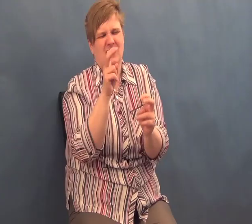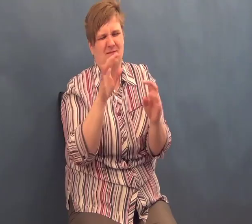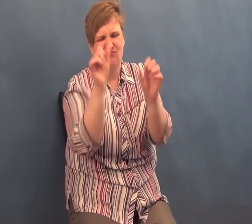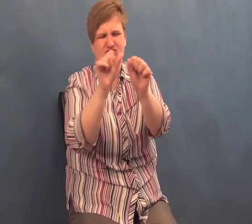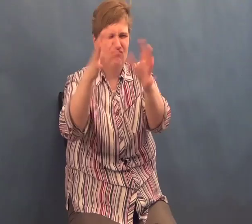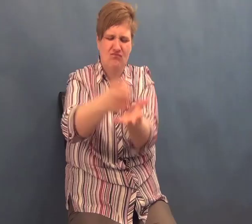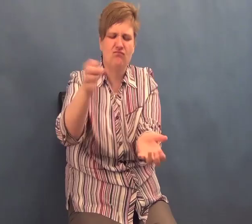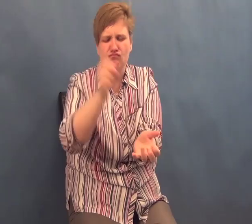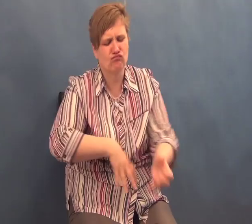Że tam wysoko zbiera gruszki i wkłada je do fartucha.